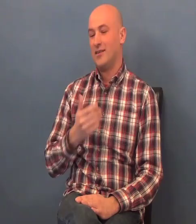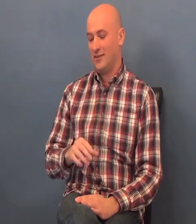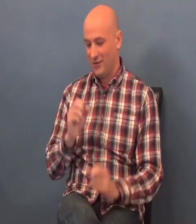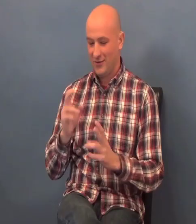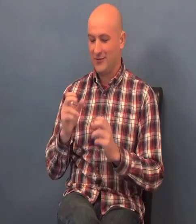Okej, okej.